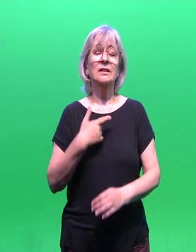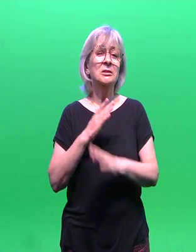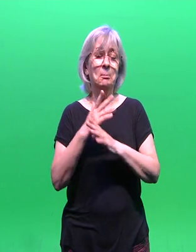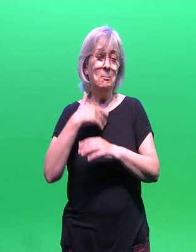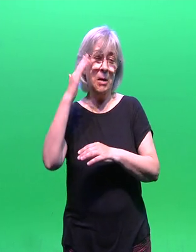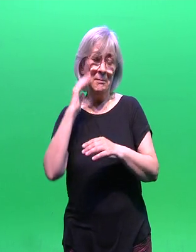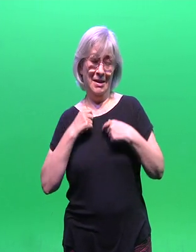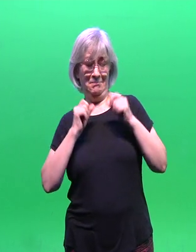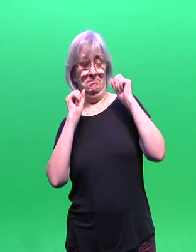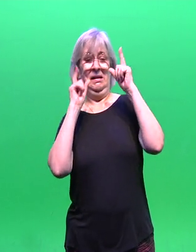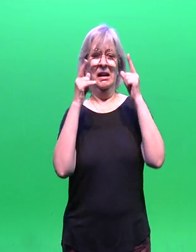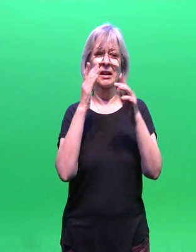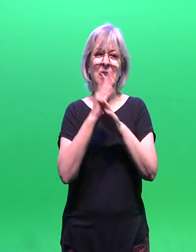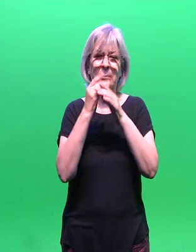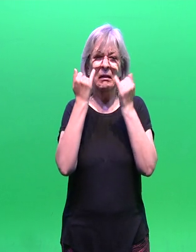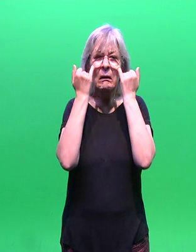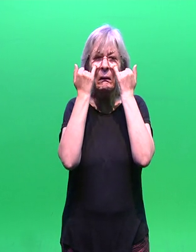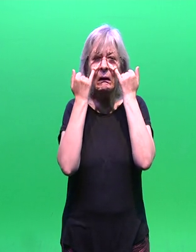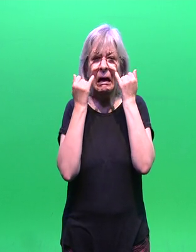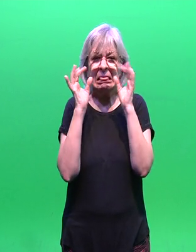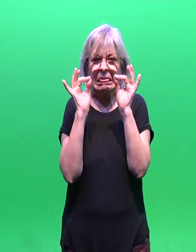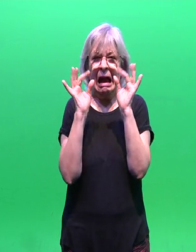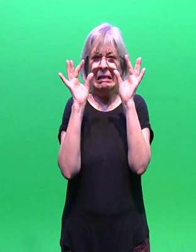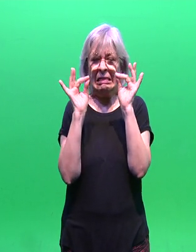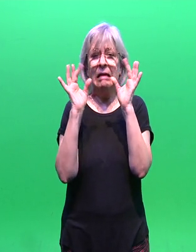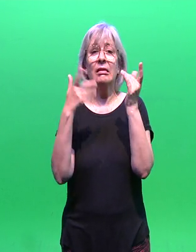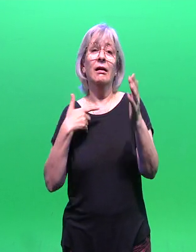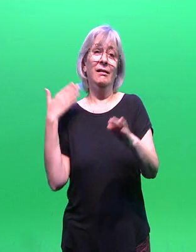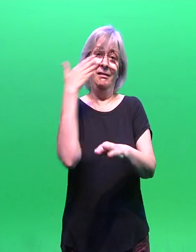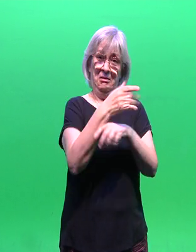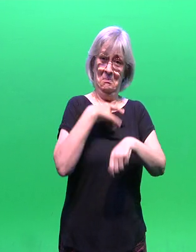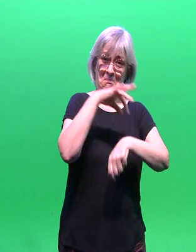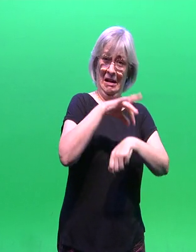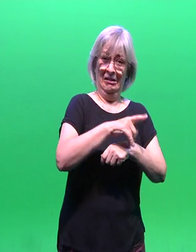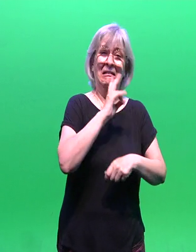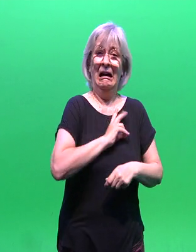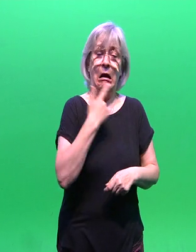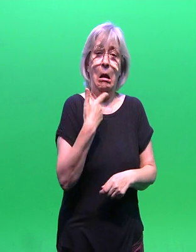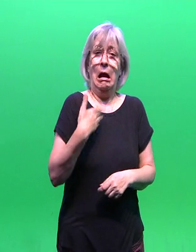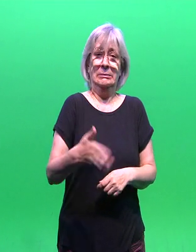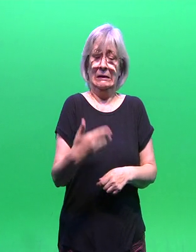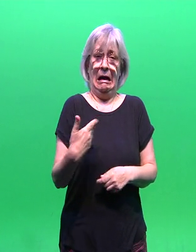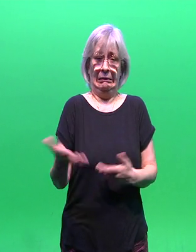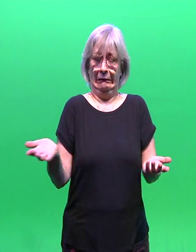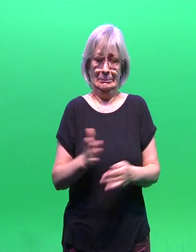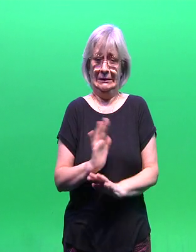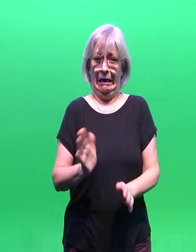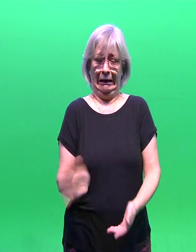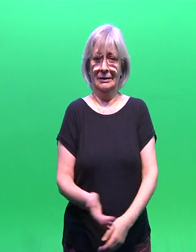Sempre que em llevo, al matí, tinc els ulls plorosos i enganxosos. Vaig anar al metge i em va dir que no passava res.